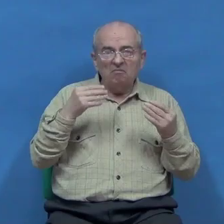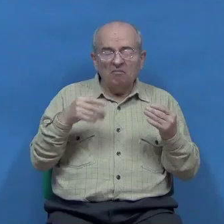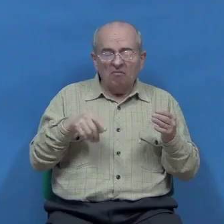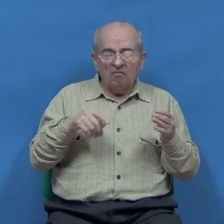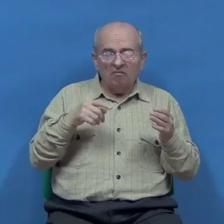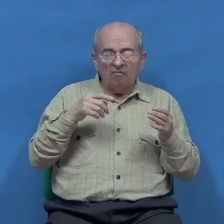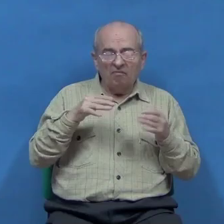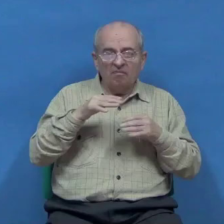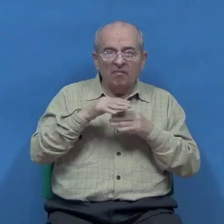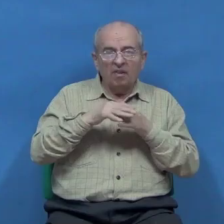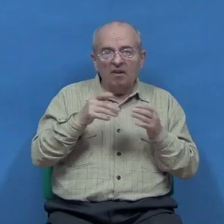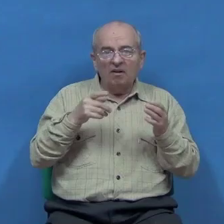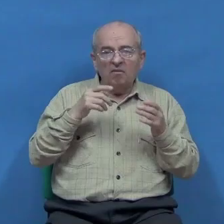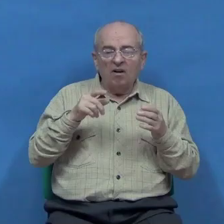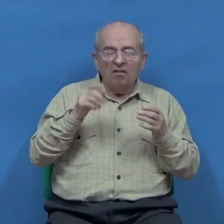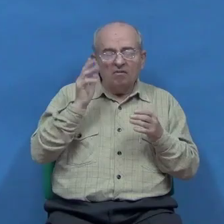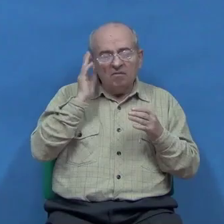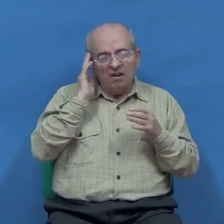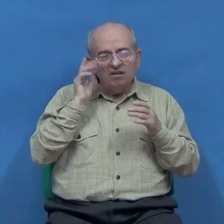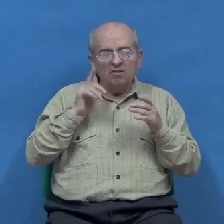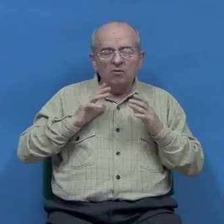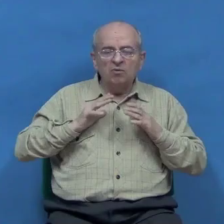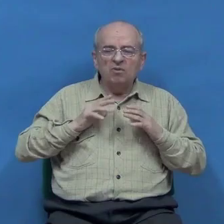Kolega poszedł spać, był zmęczony, chciał odpocząć.